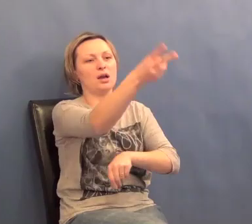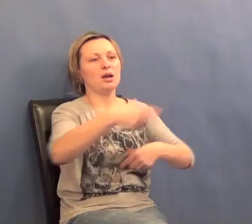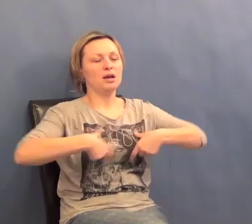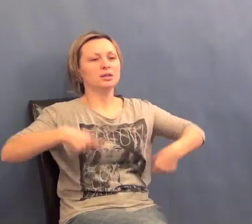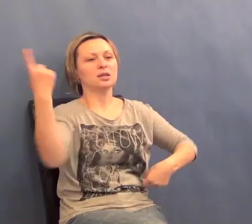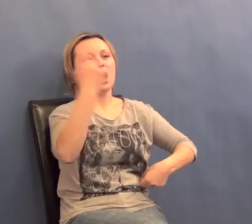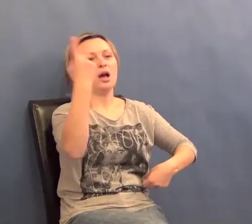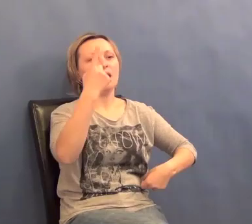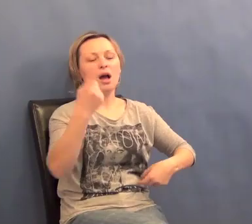Jest zakaz noszenia bikini.